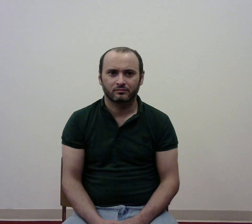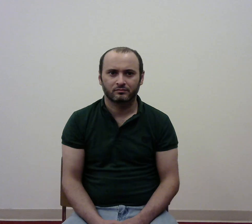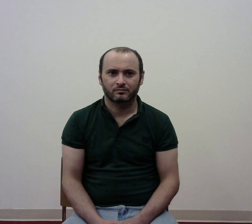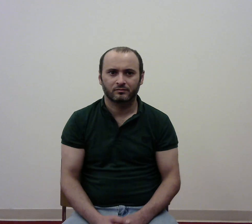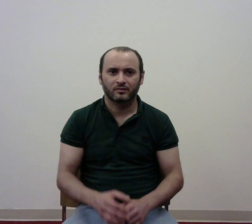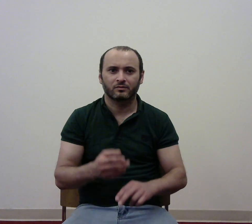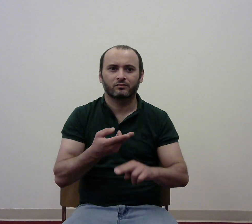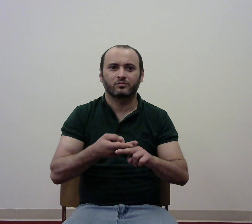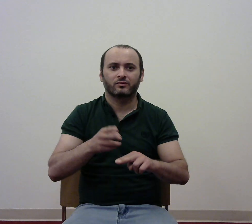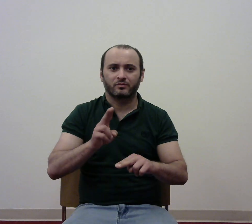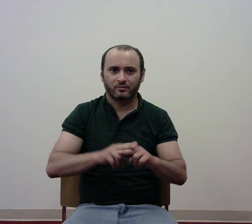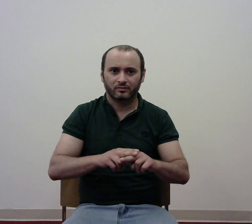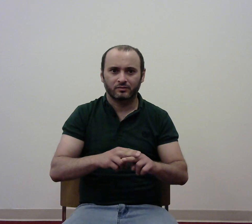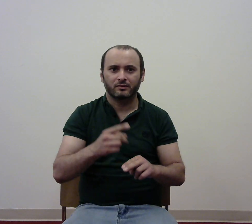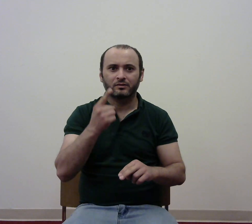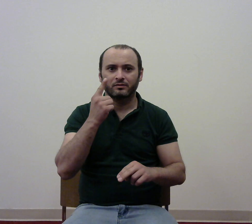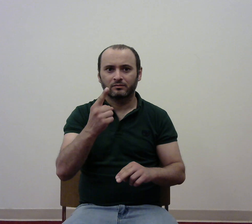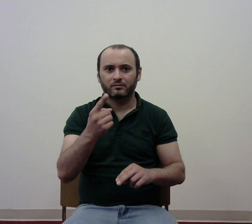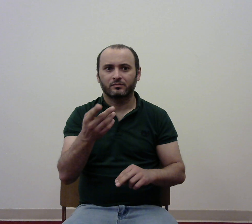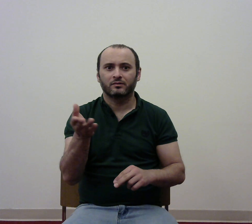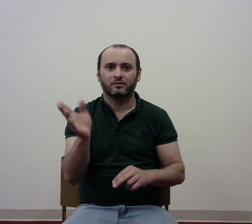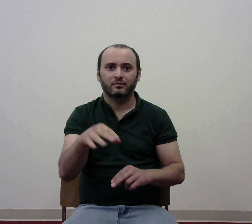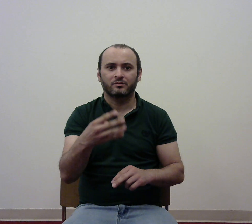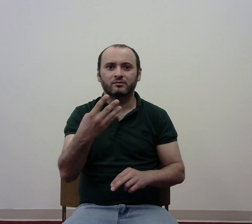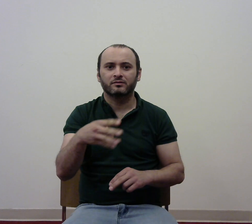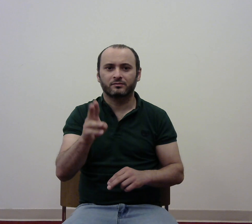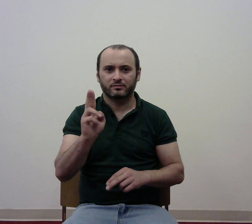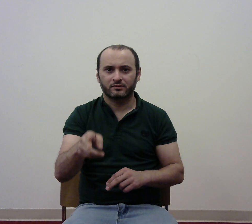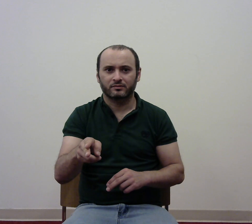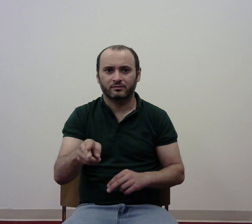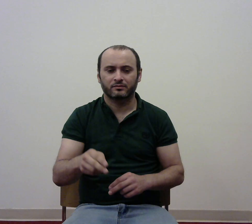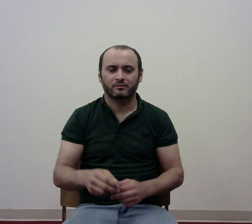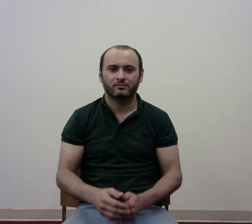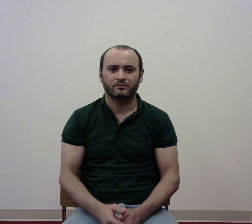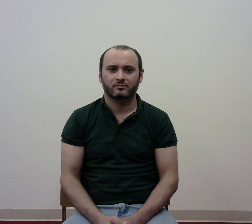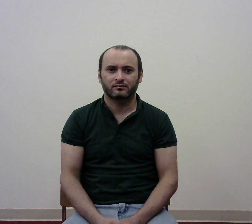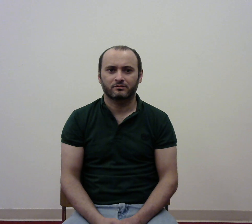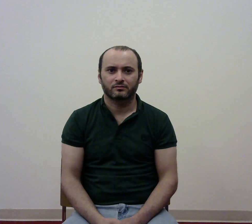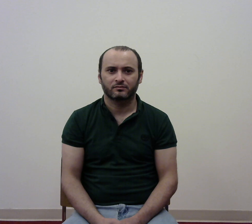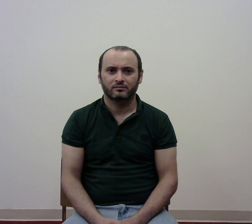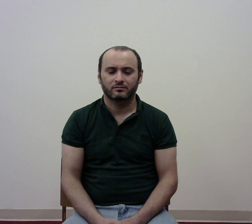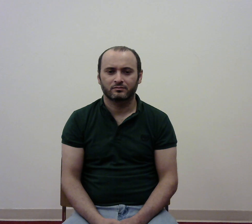Bunun bir dənəsi 40 qəpikdir